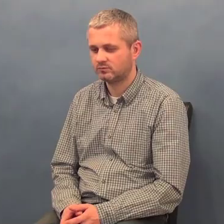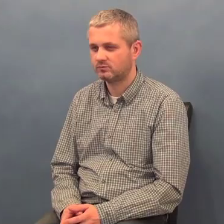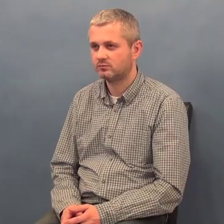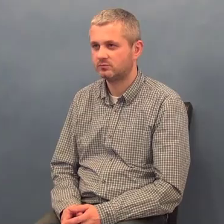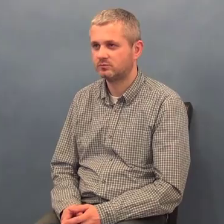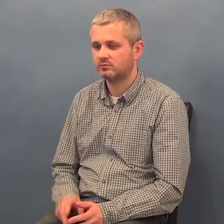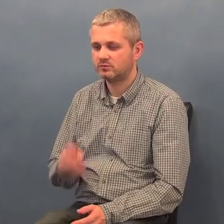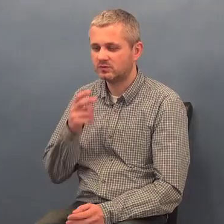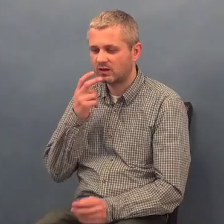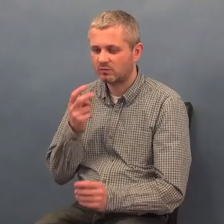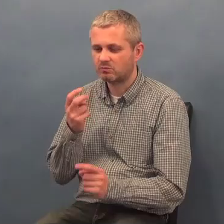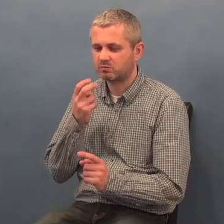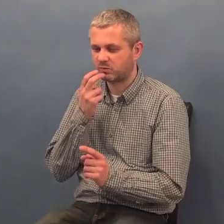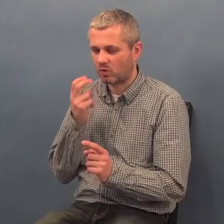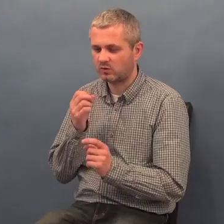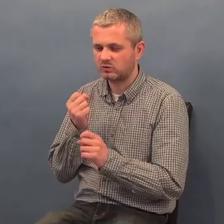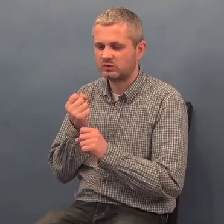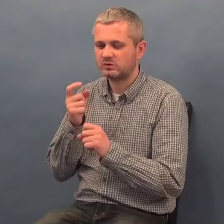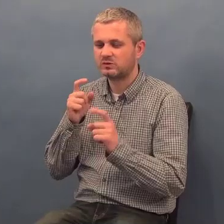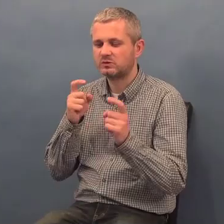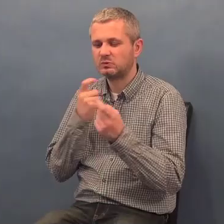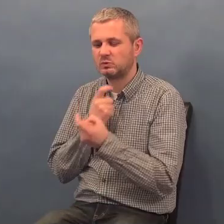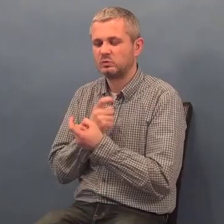Jest elektrownia, prąd, trucizna.